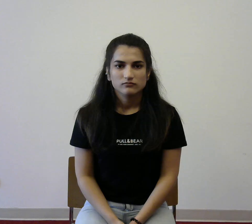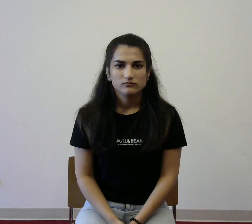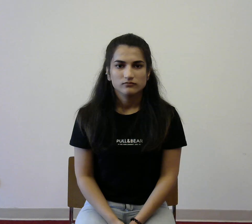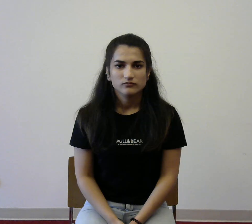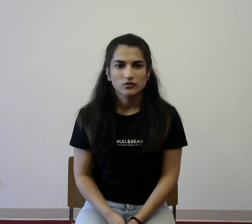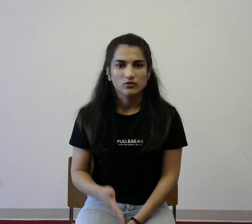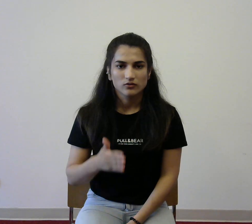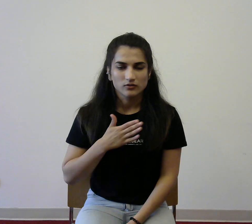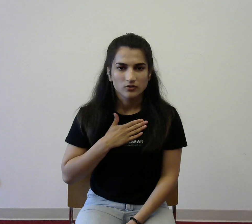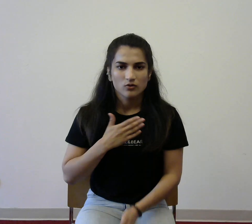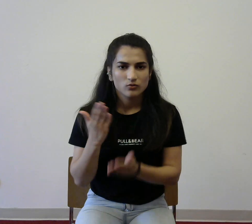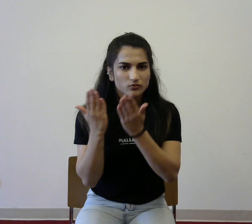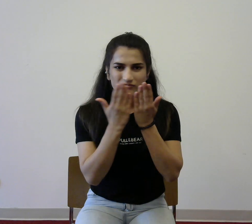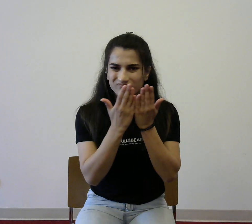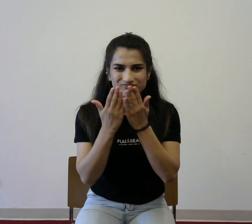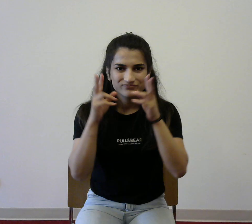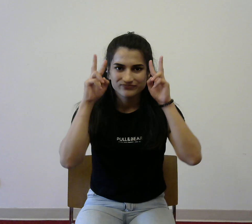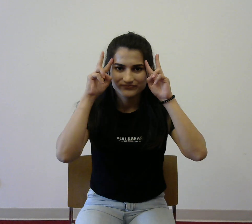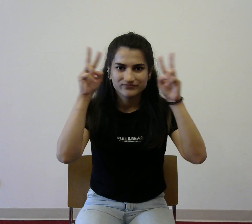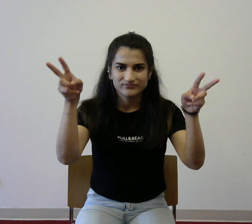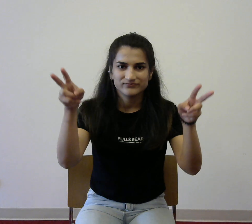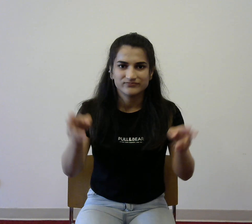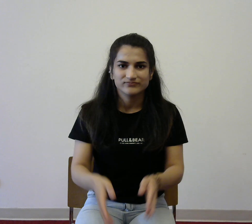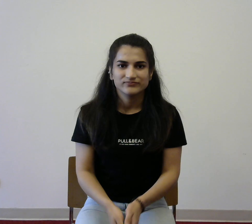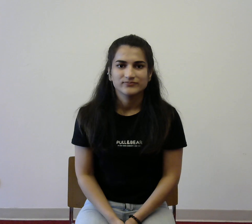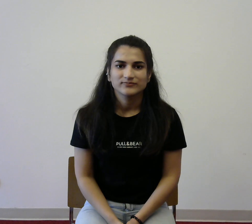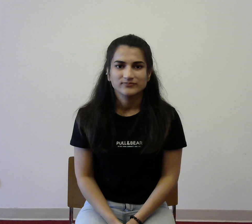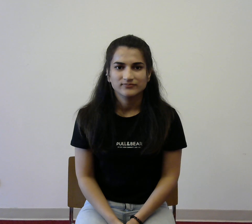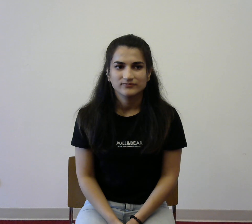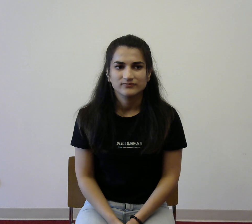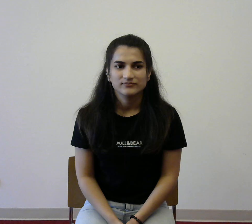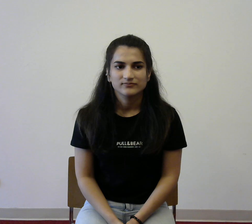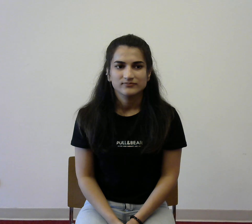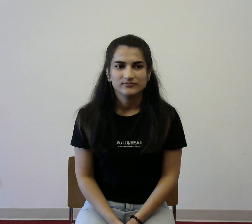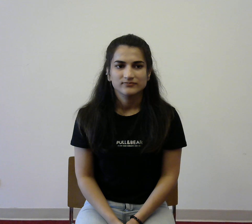Mən oxuya bilmirəm